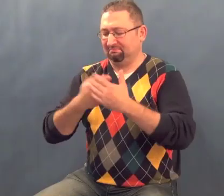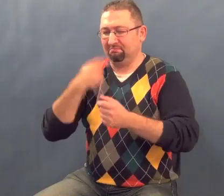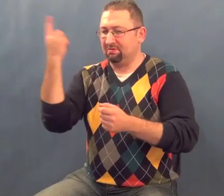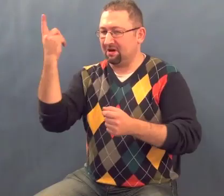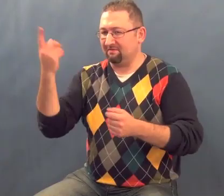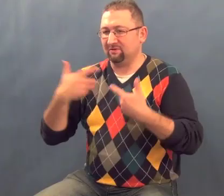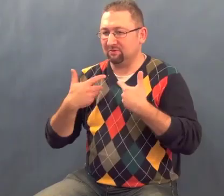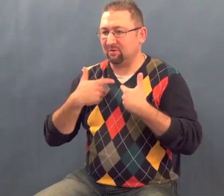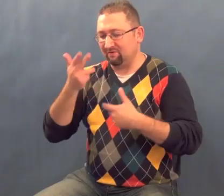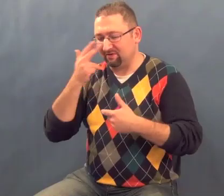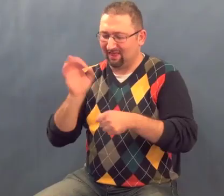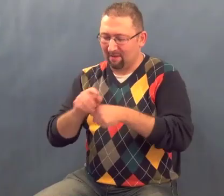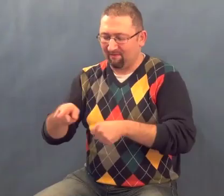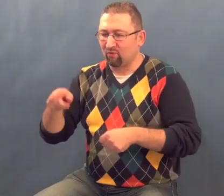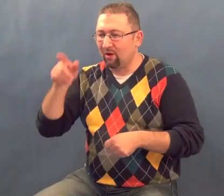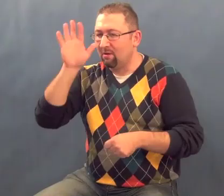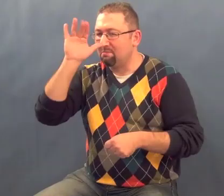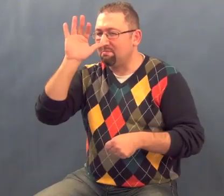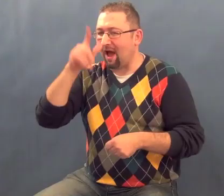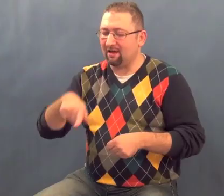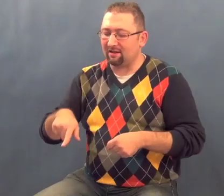Szczerze mówiąc, to pierwszy raz to widzę, więc to pewnie jakaś bajka.